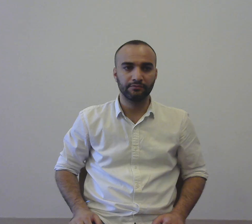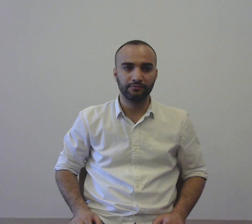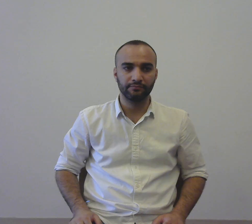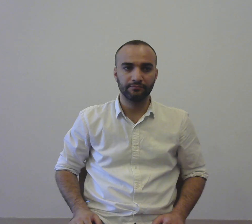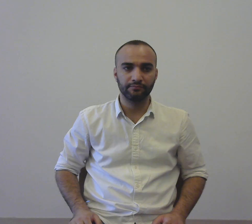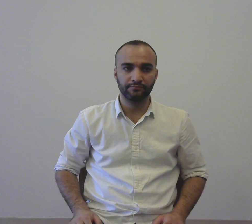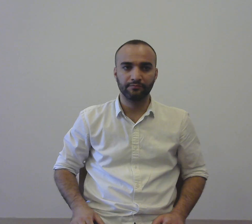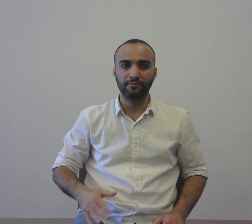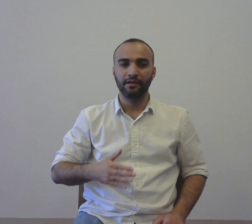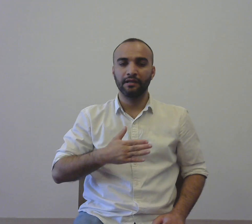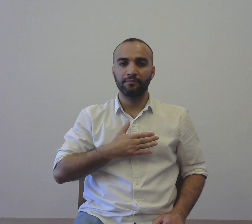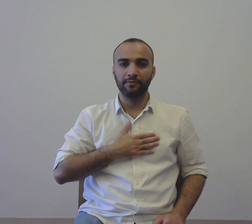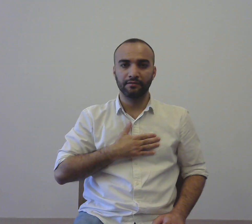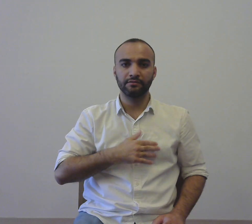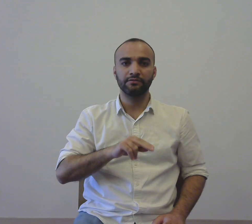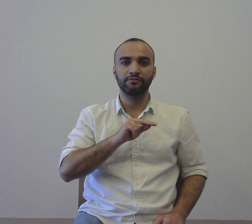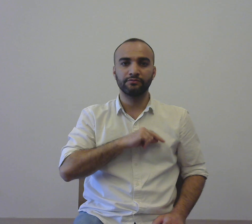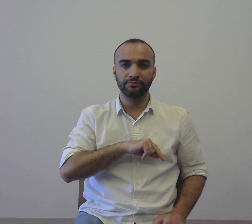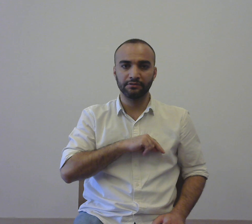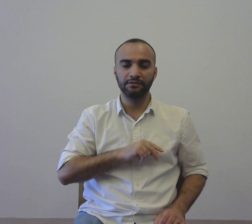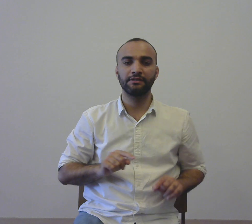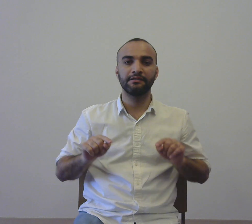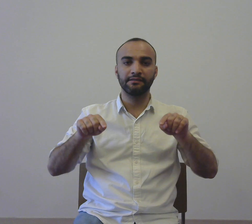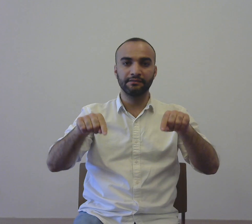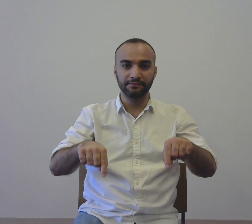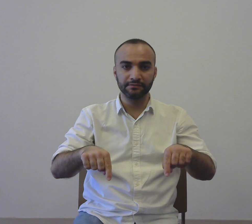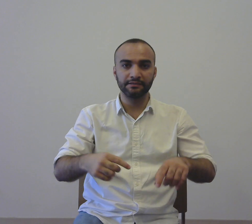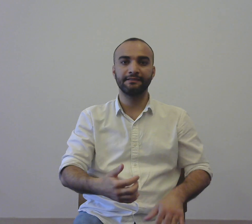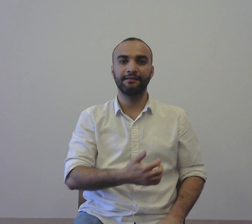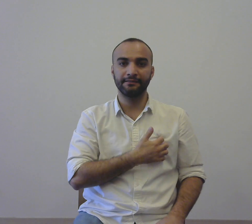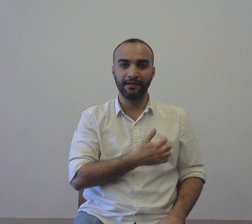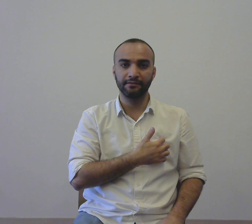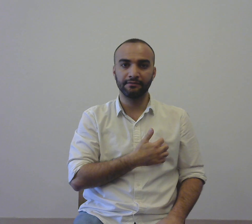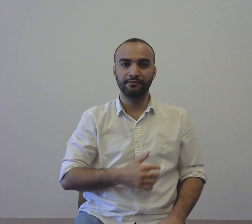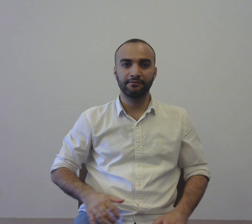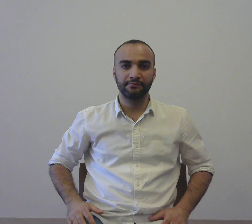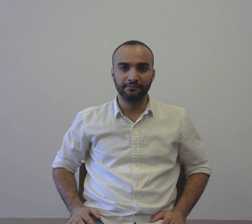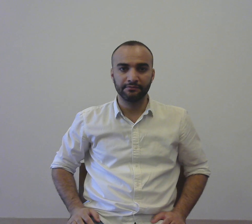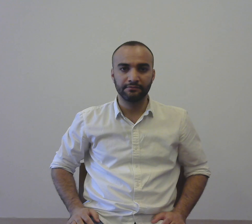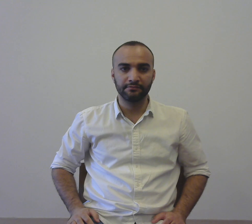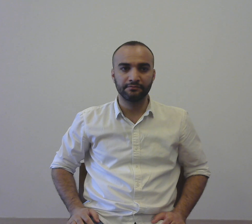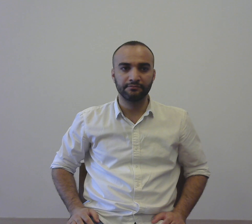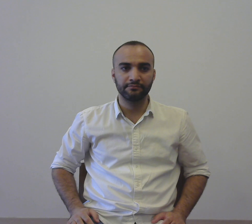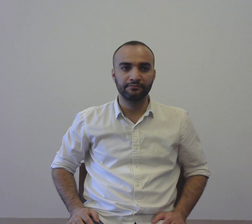Mən işə düzəlmək istəyirəm